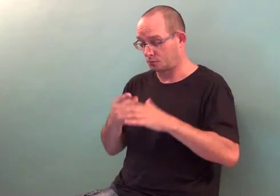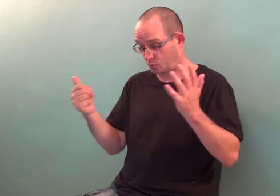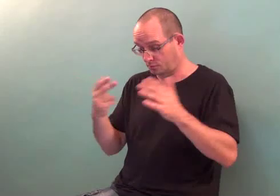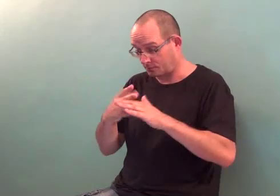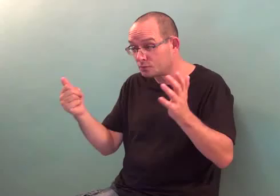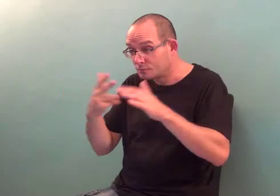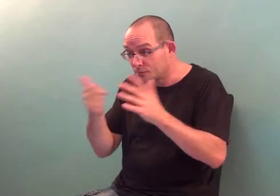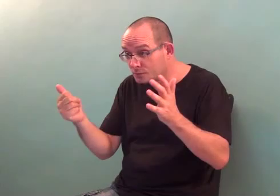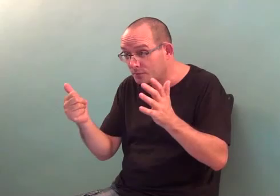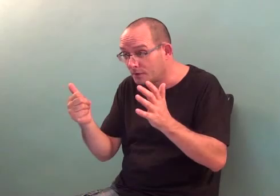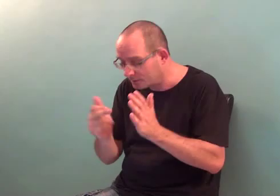Dwudziestego szóstego?